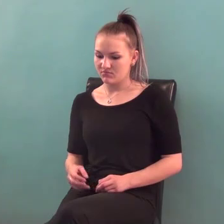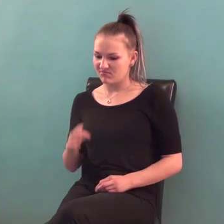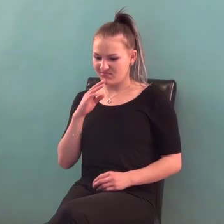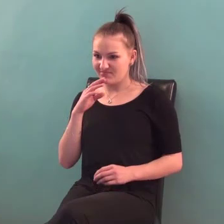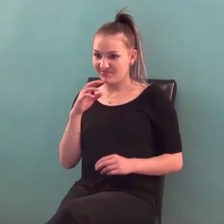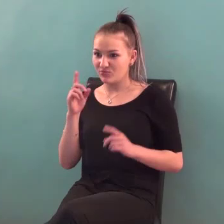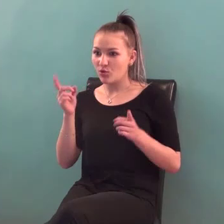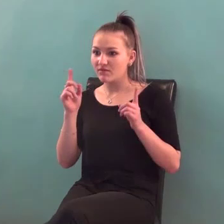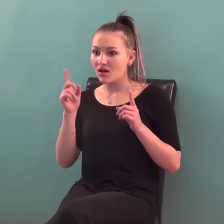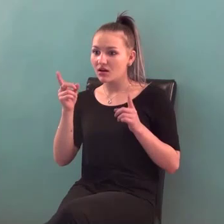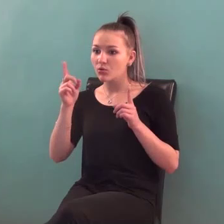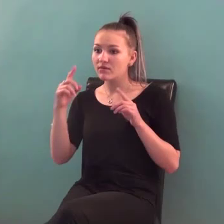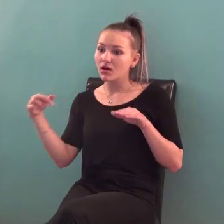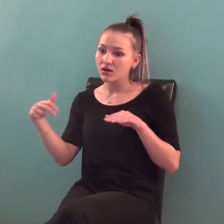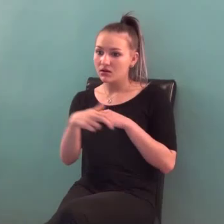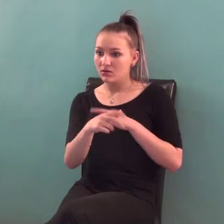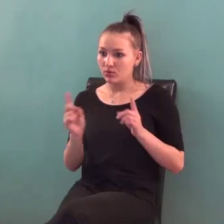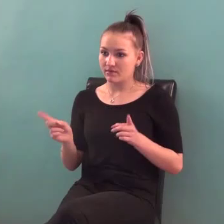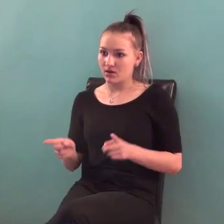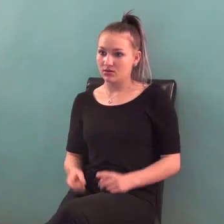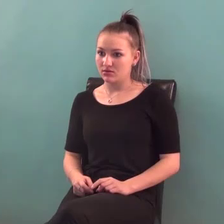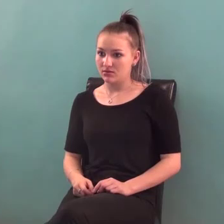Chyba chodzi o to, że trzeba uważać na samochód przed wejściem na jezdnię.